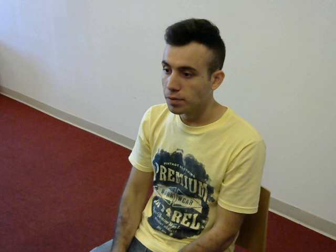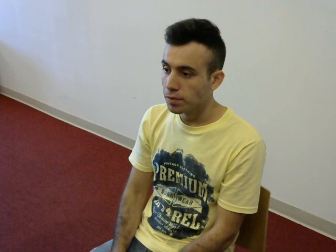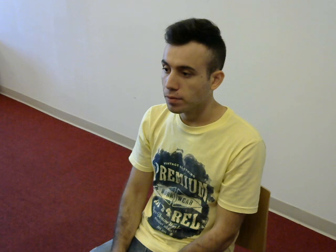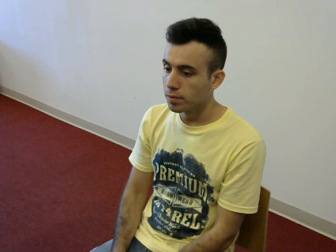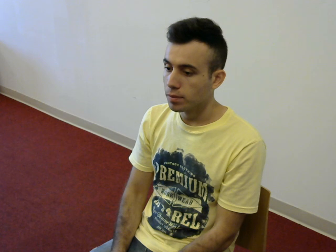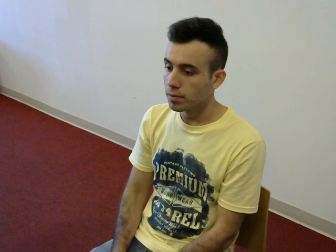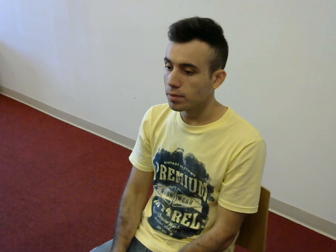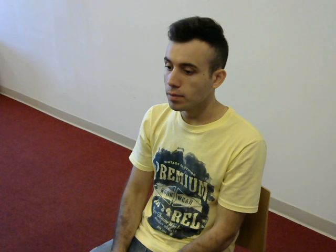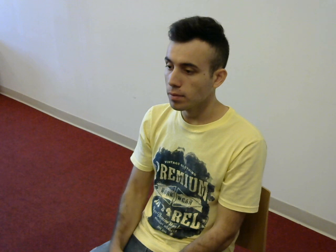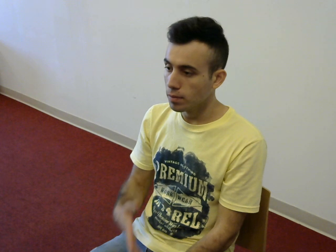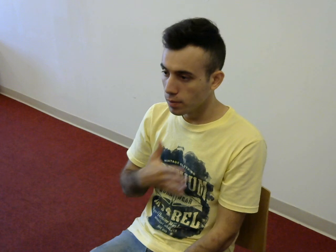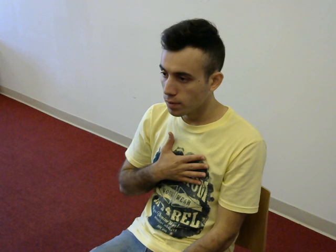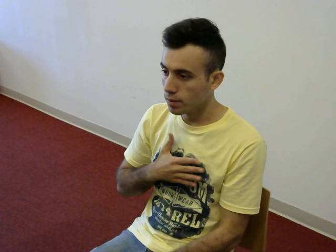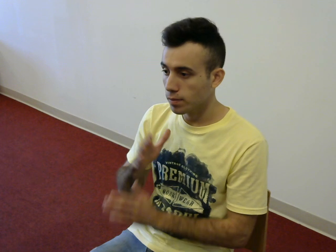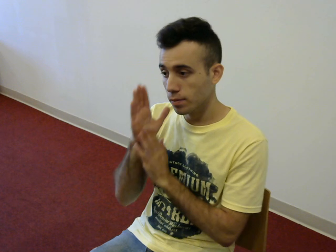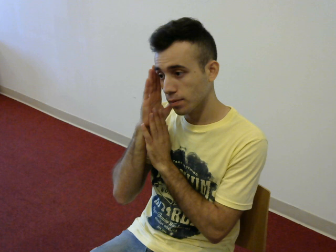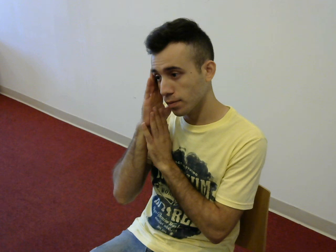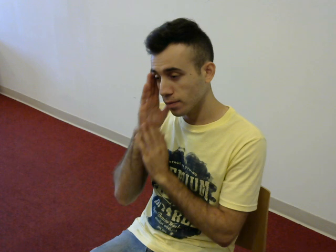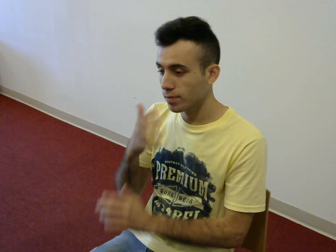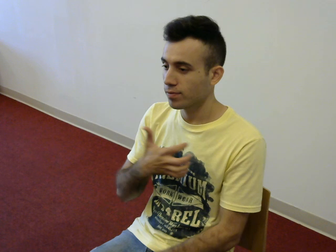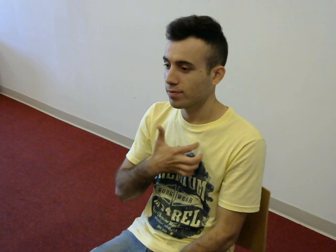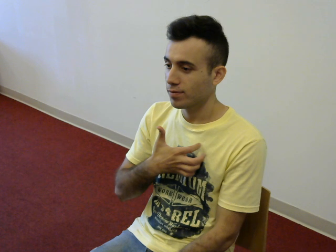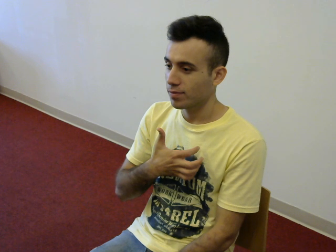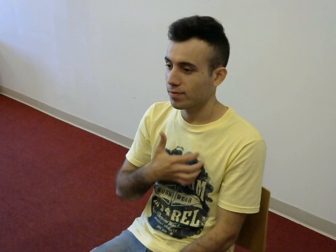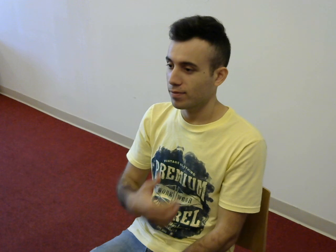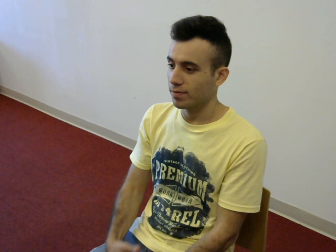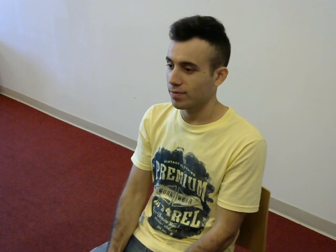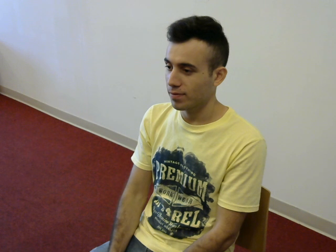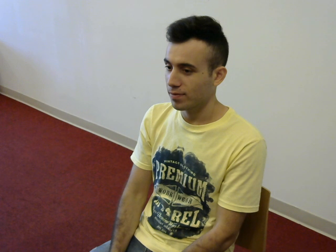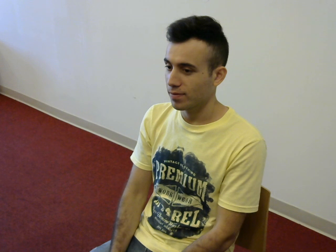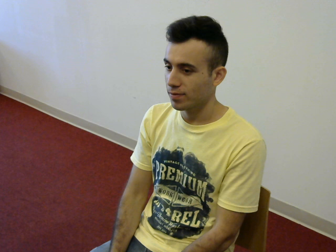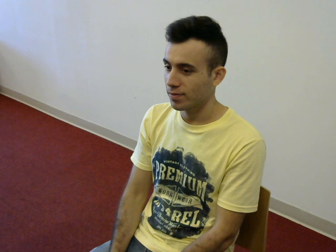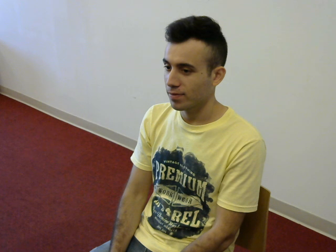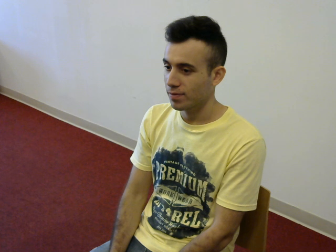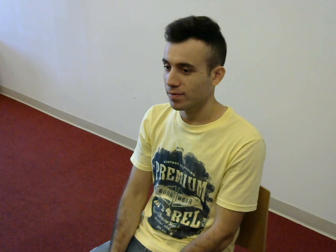Mən yatmaq istəyirəm